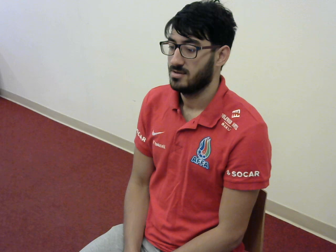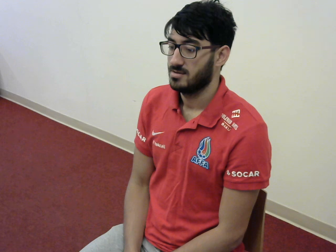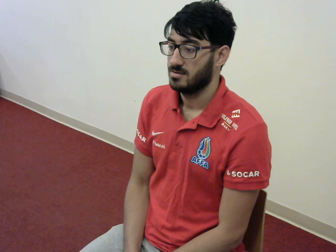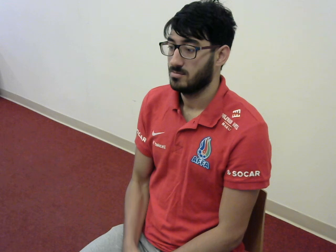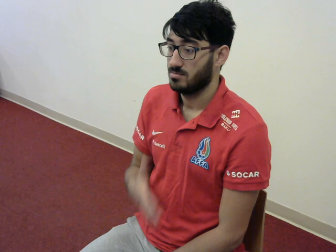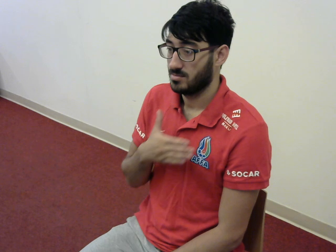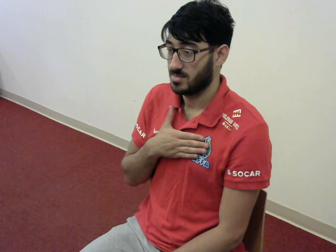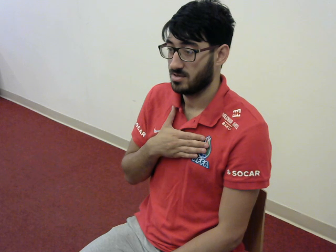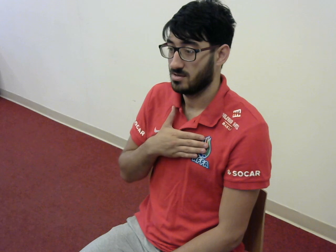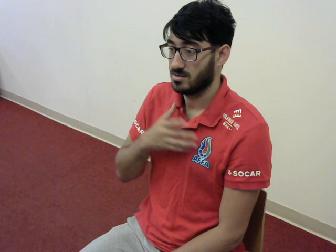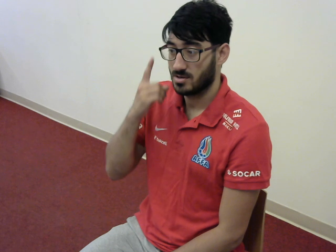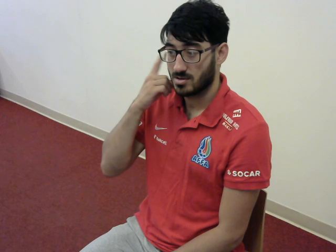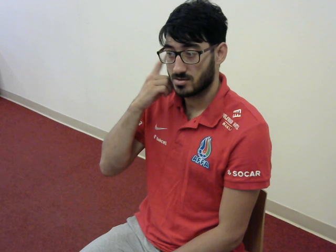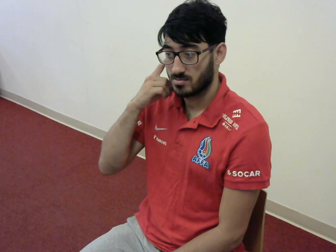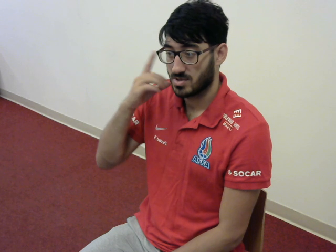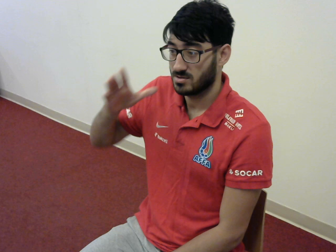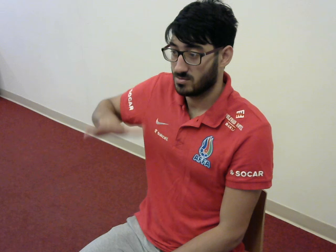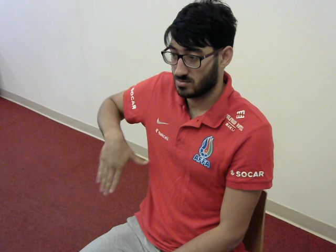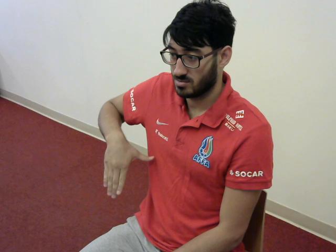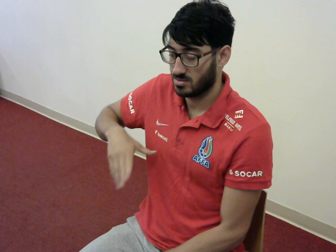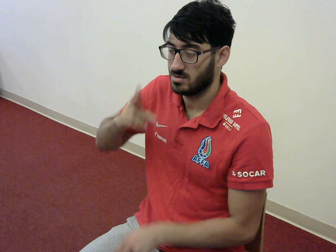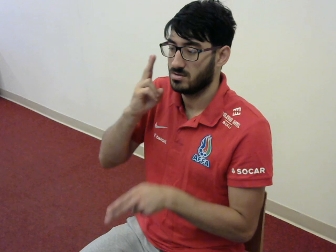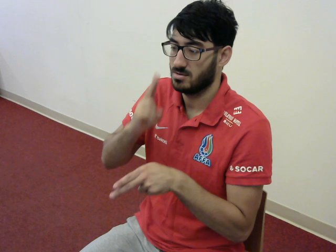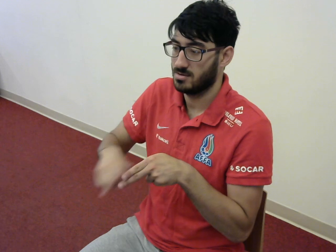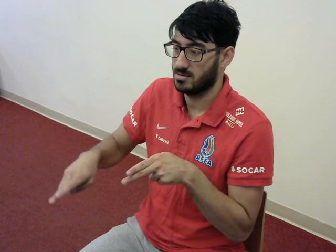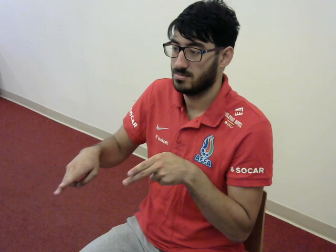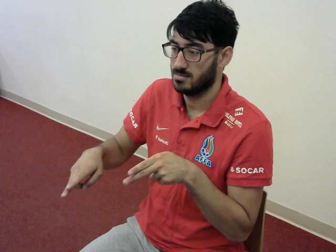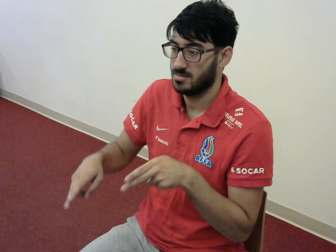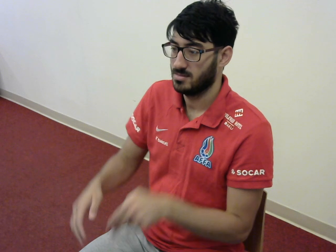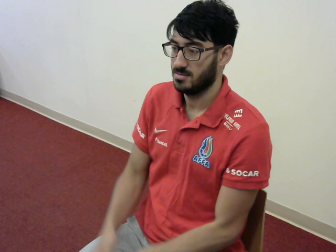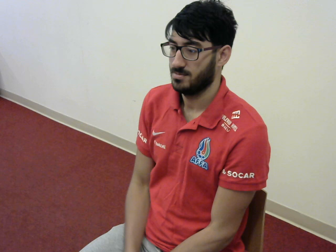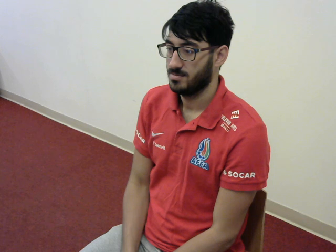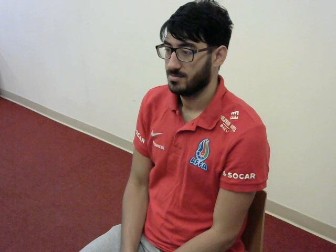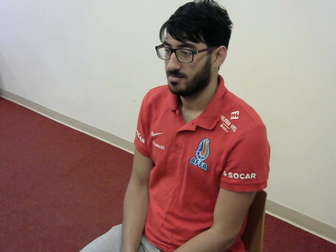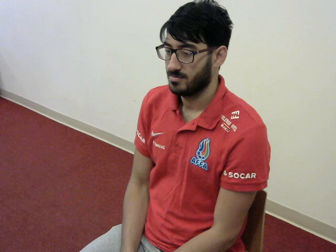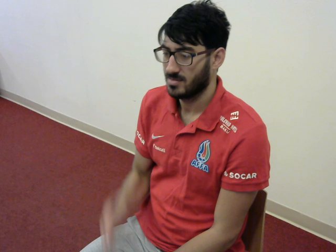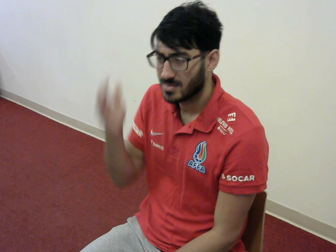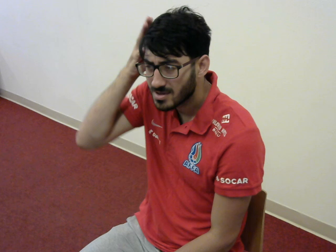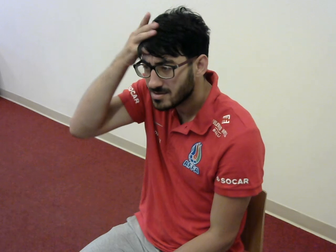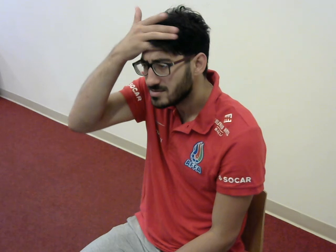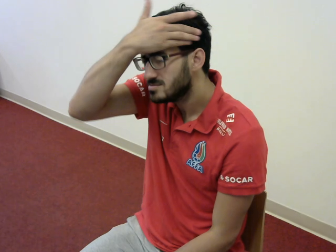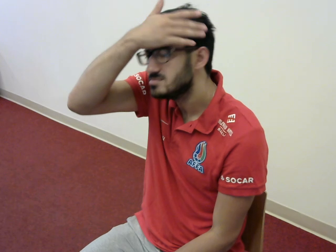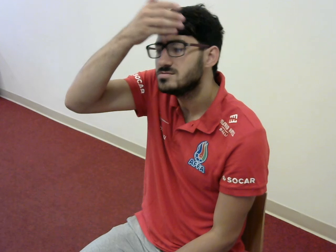Mən eşitməni sonradan itirmişəm